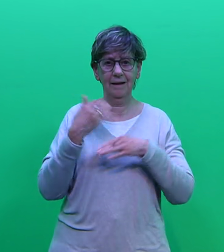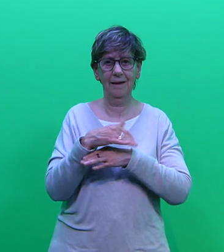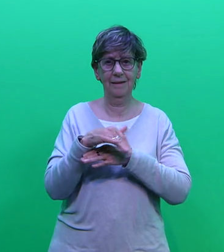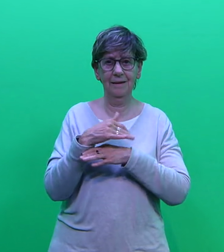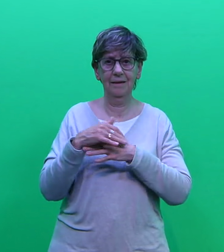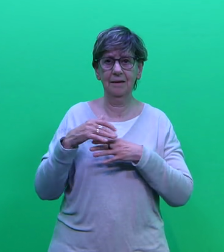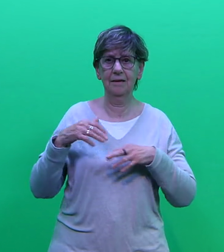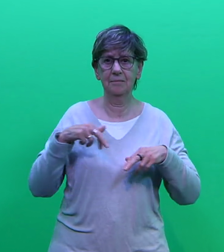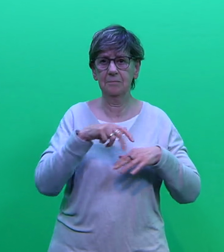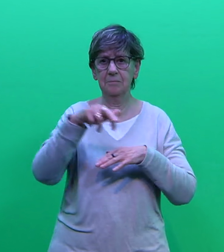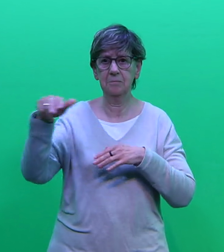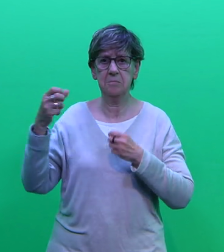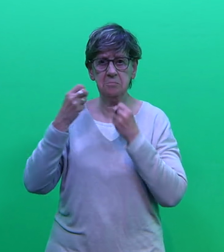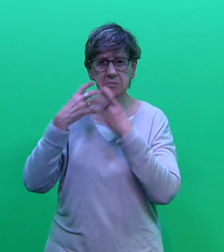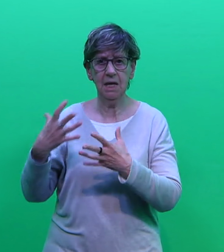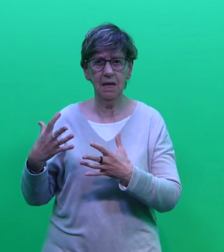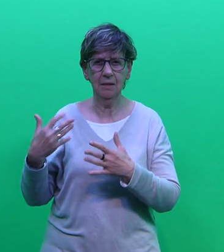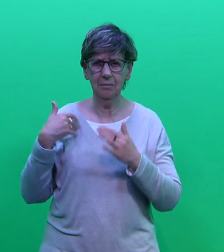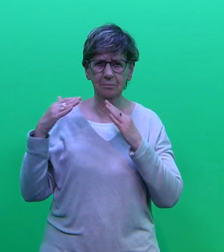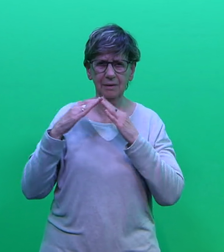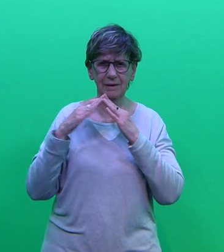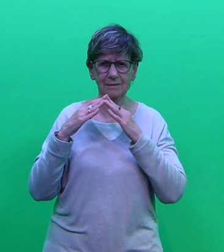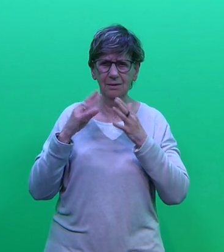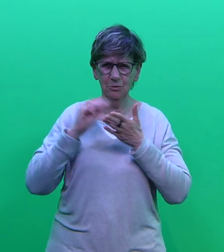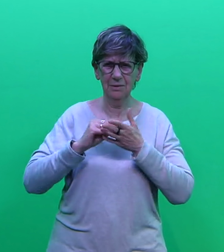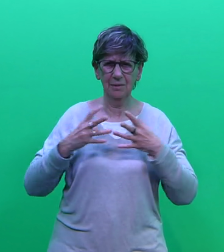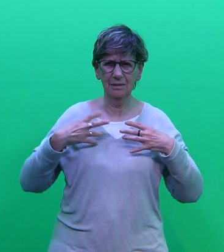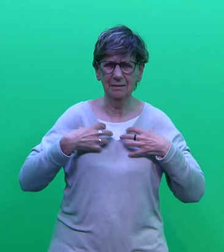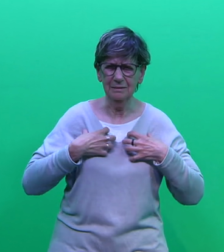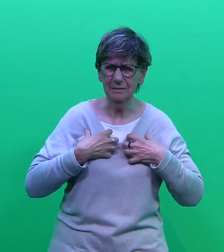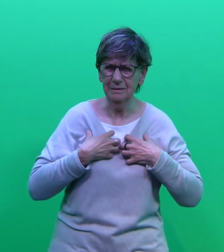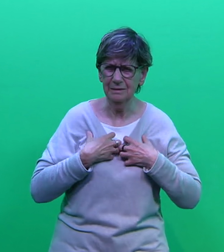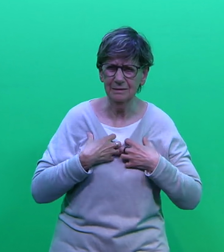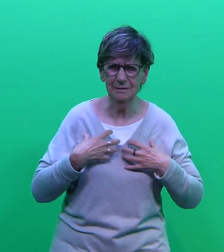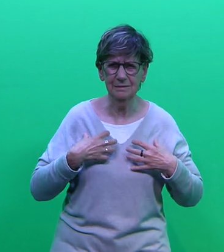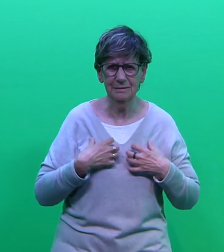Quan estic pel carrer caminant estic bé, però a casa sento una altra vegada els pulmons atapeïts.